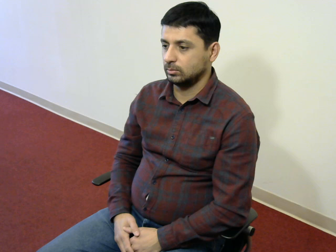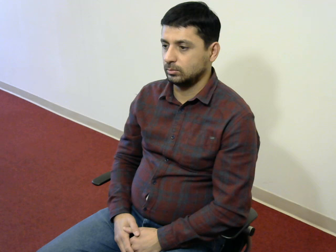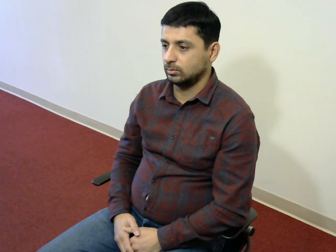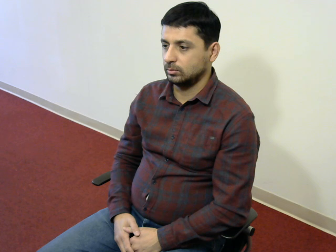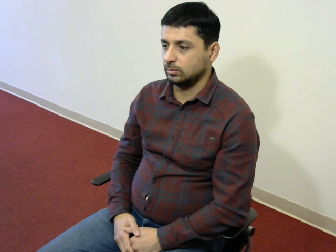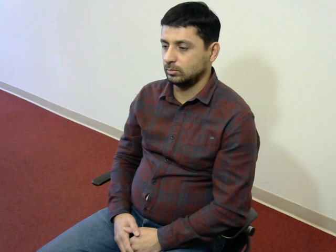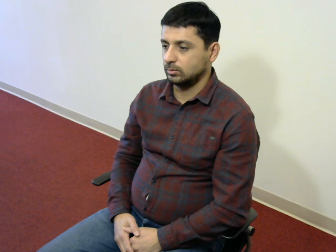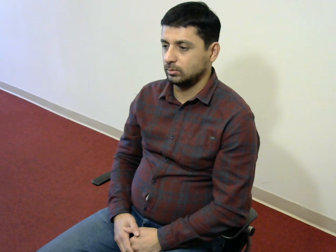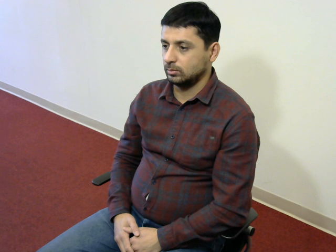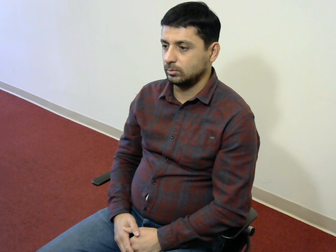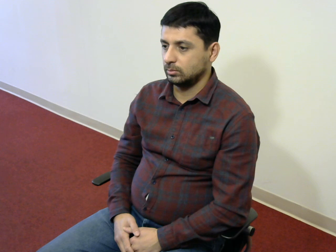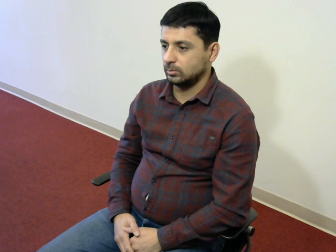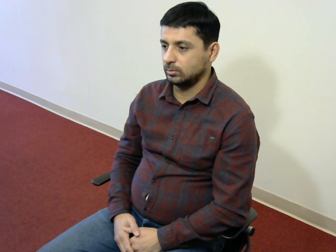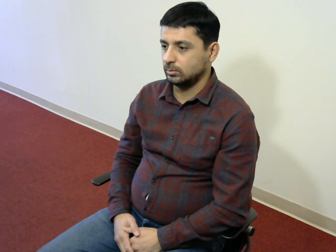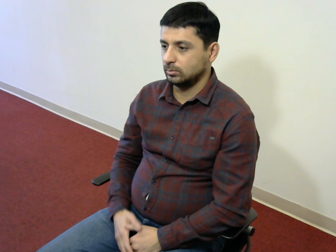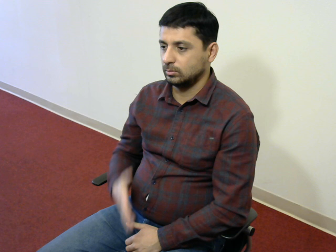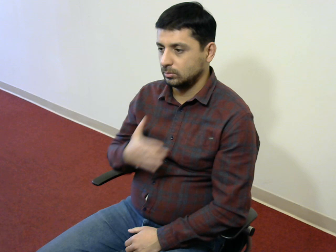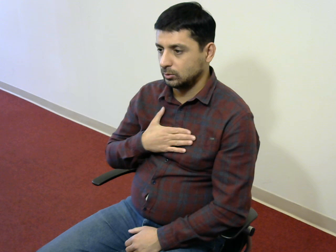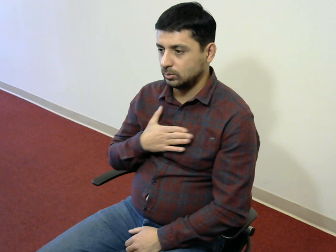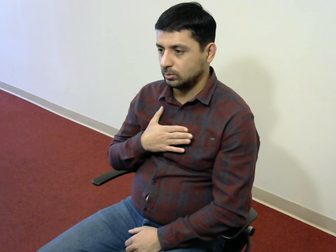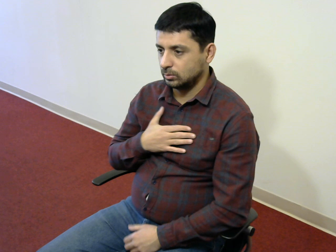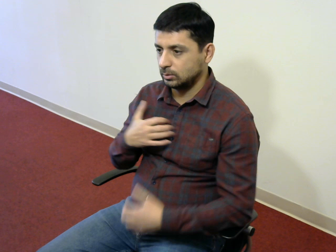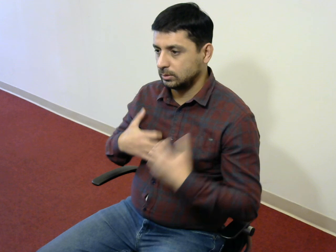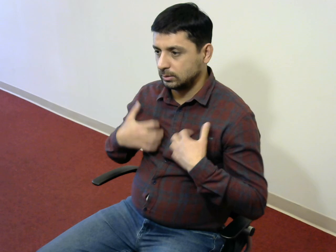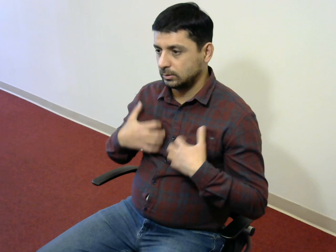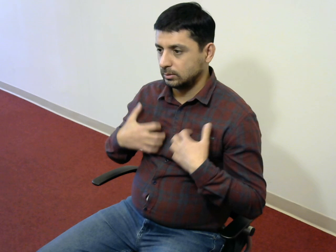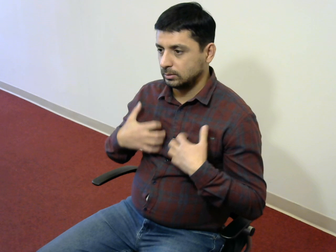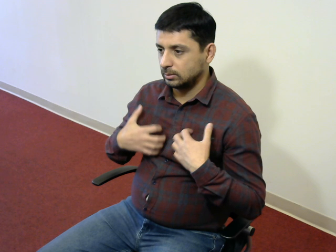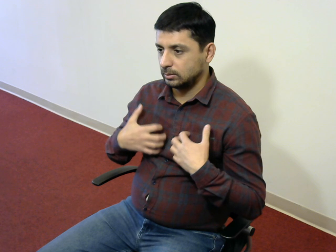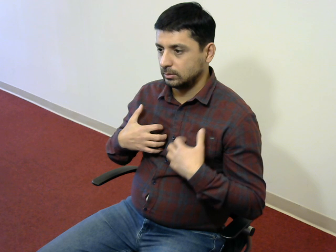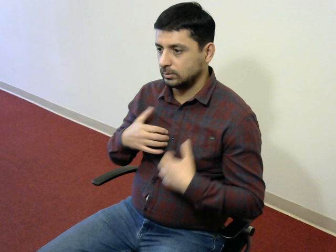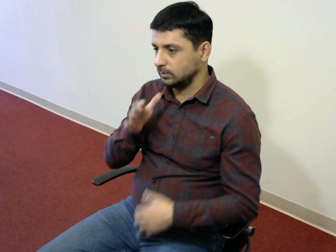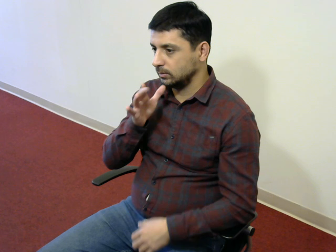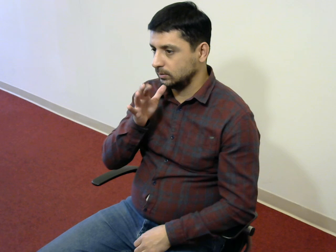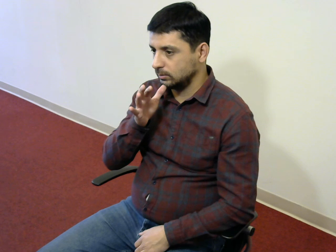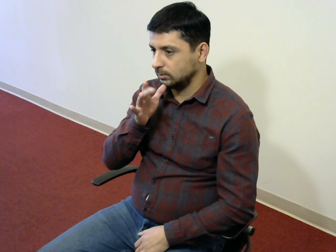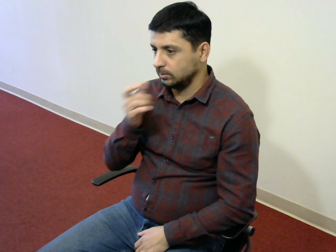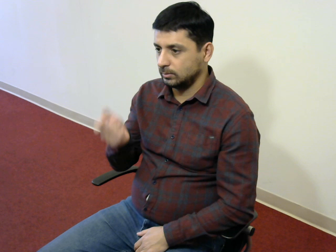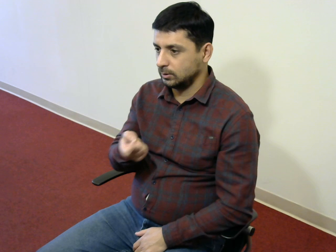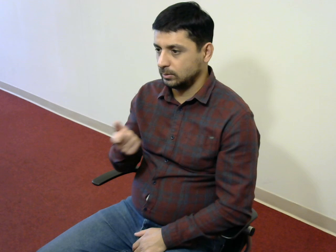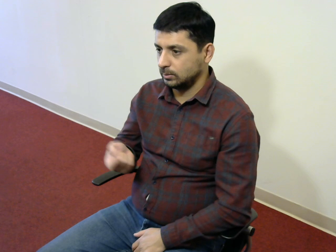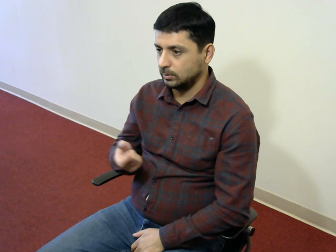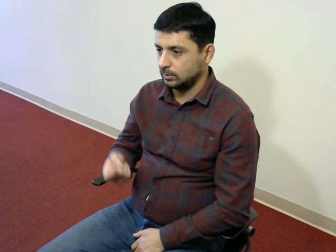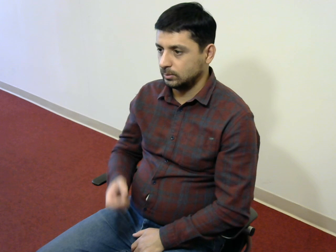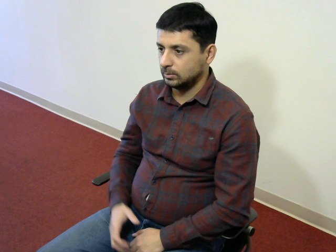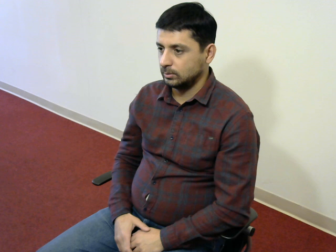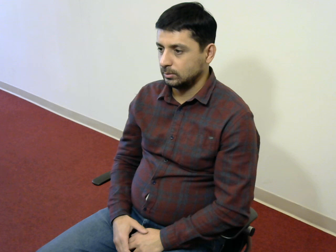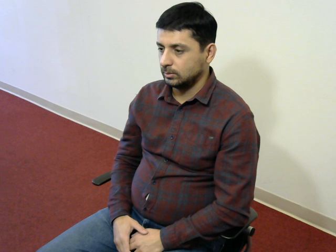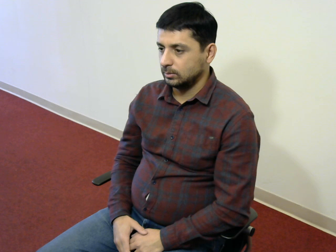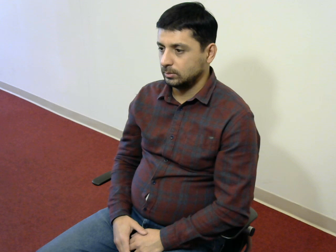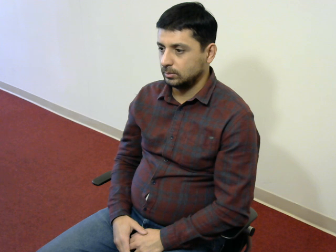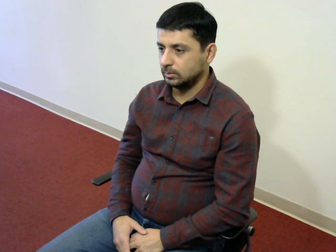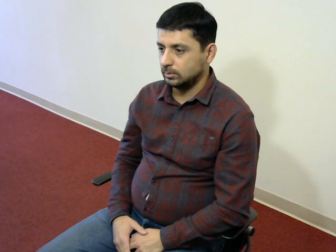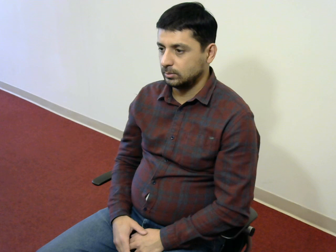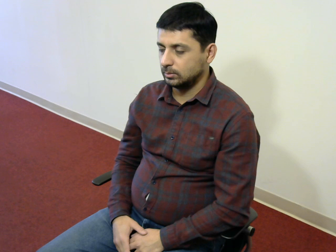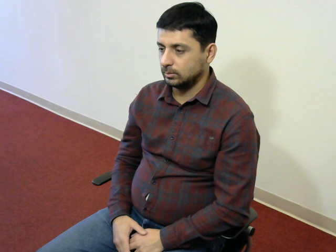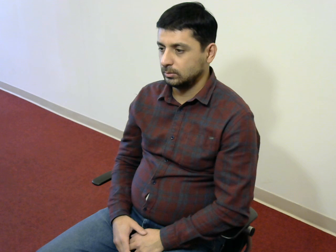Mən tələsirəm, vaxtım azdır